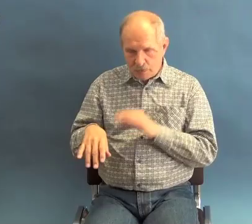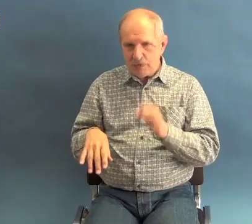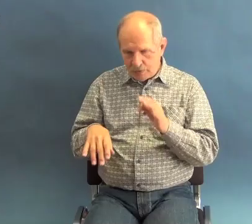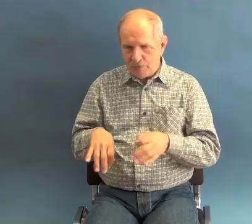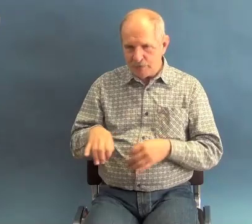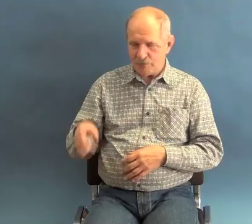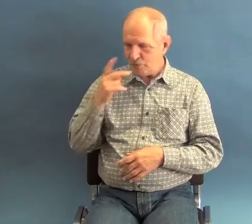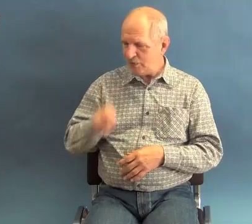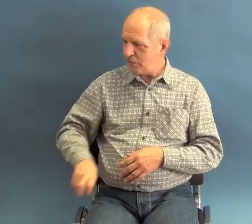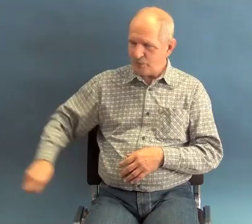Smarkacz wychodzi.